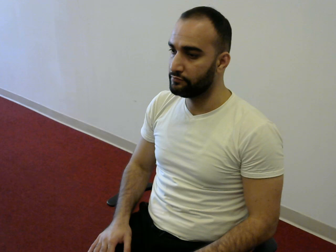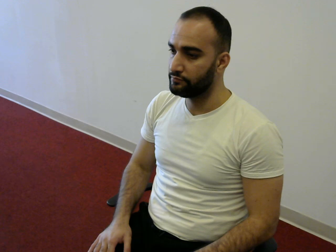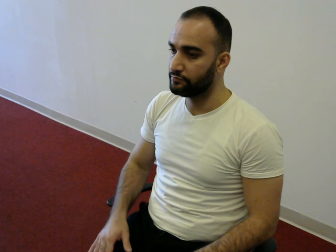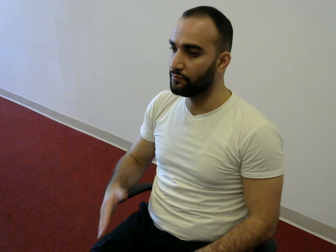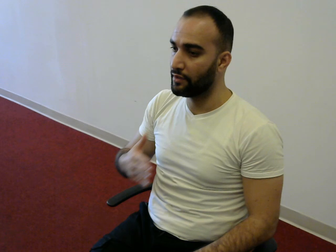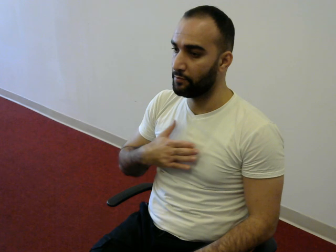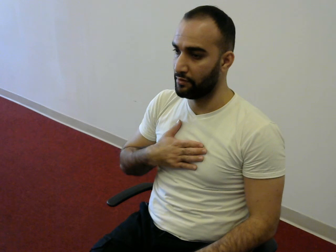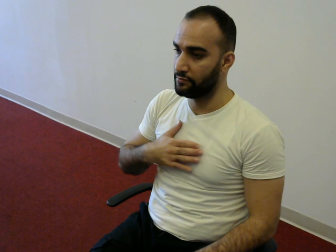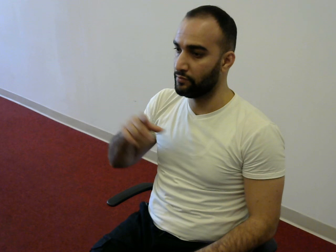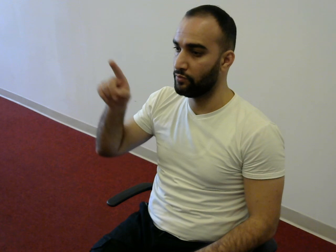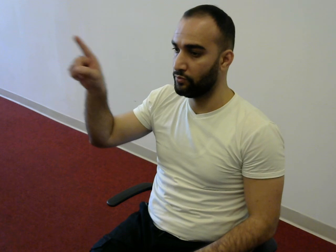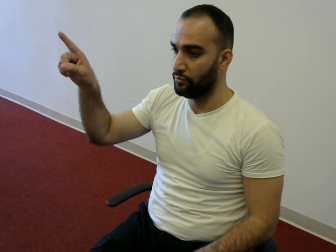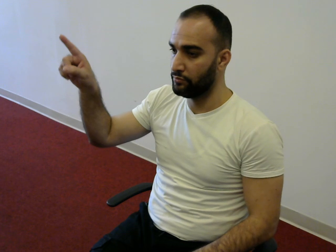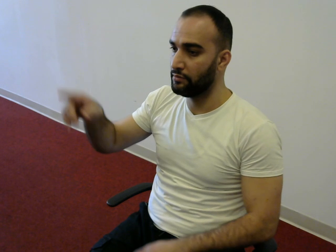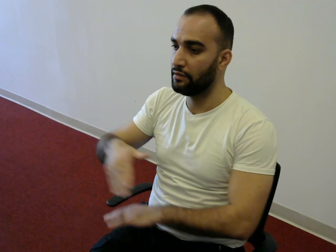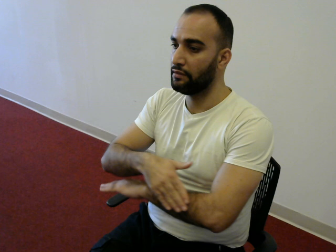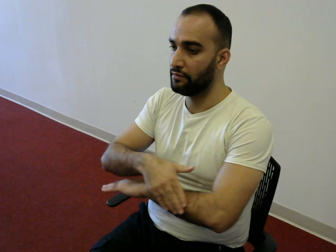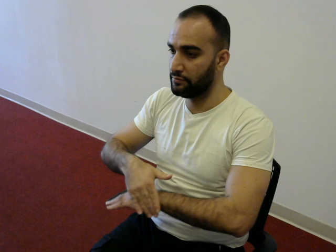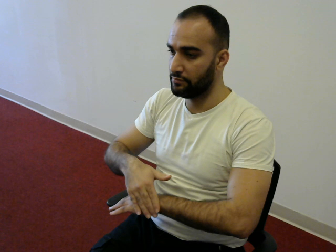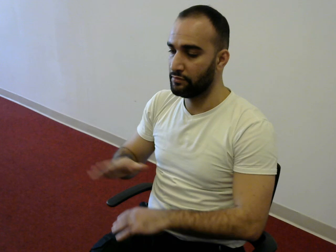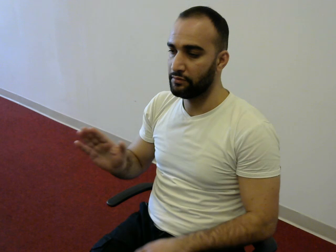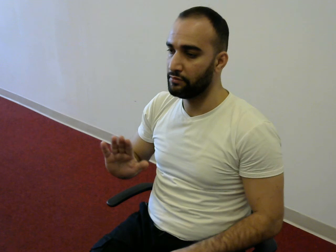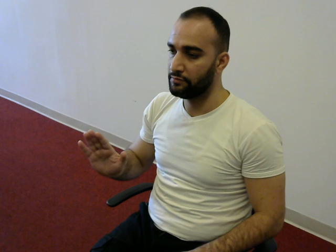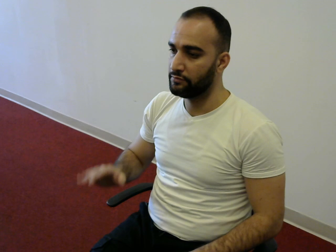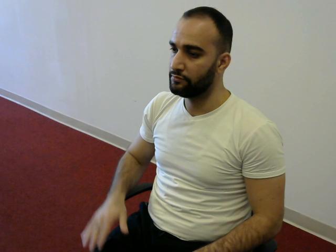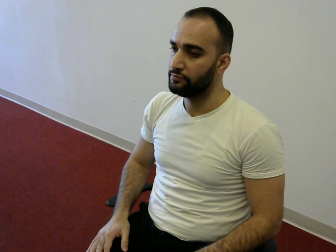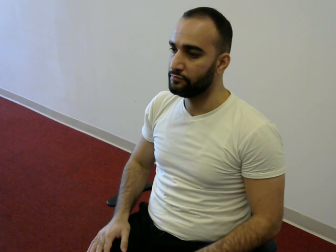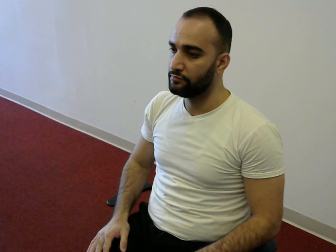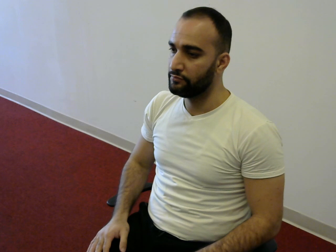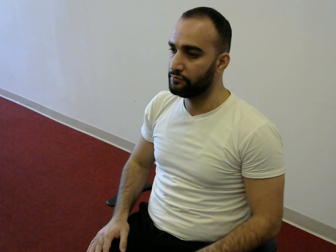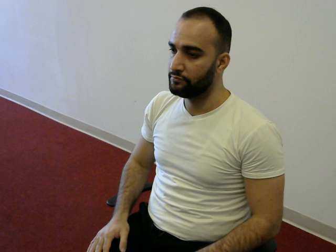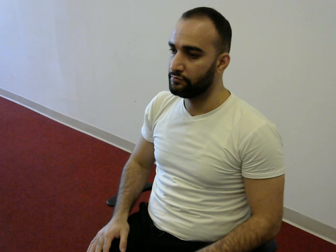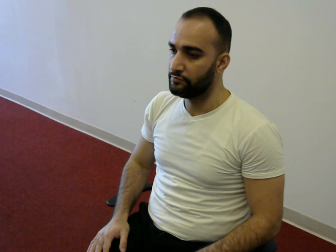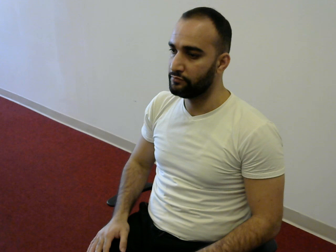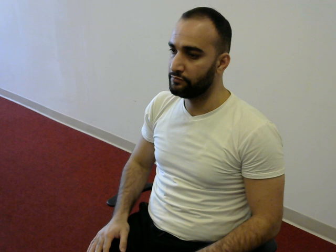Mənə oranın ünvanını deyin